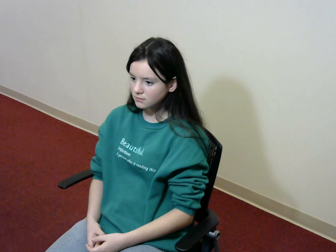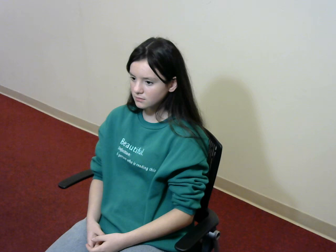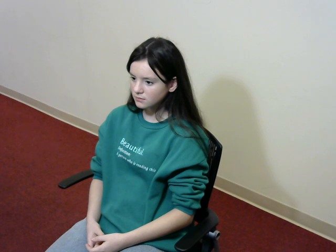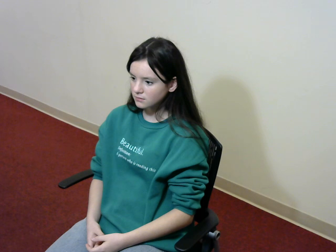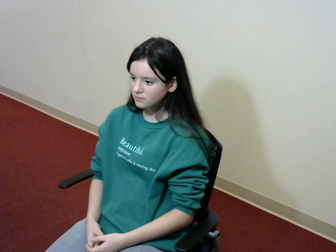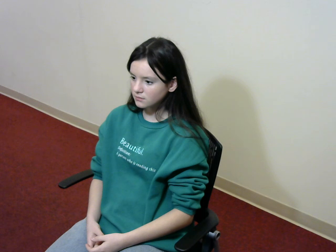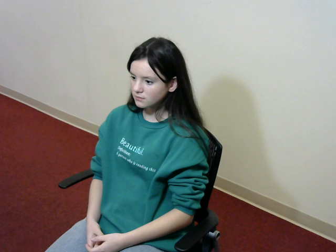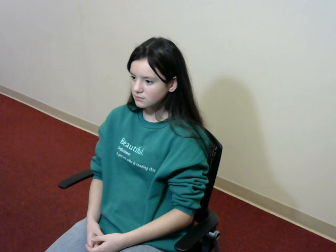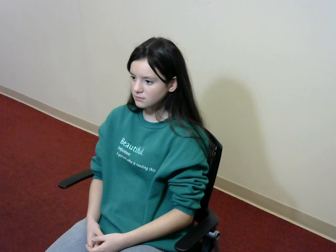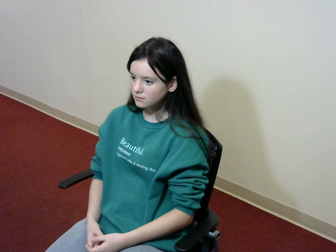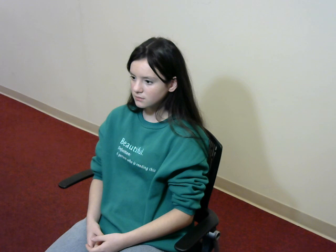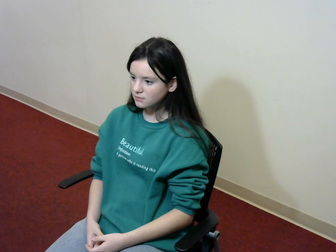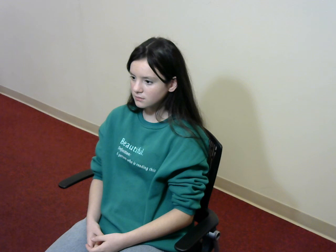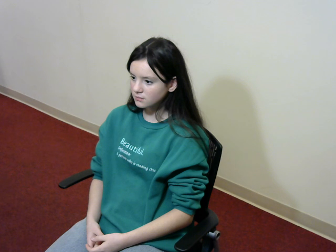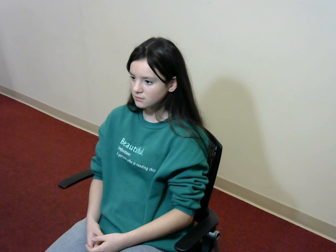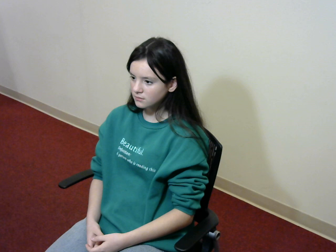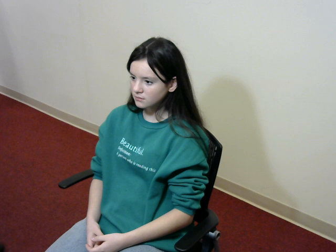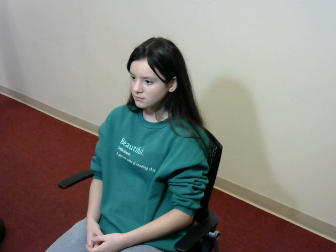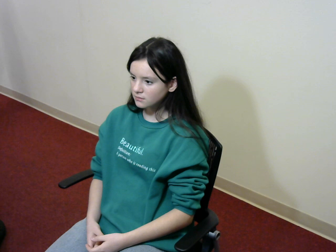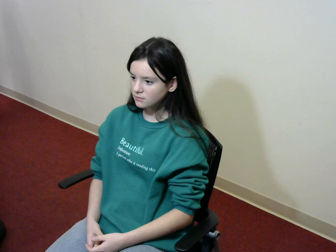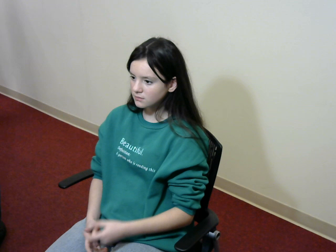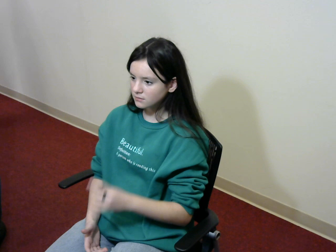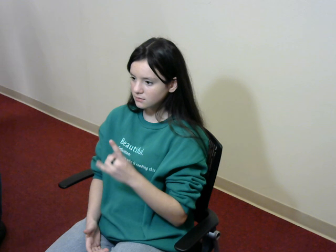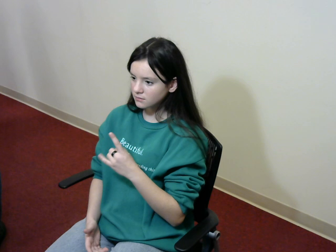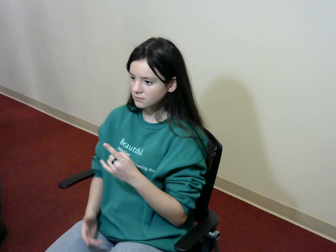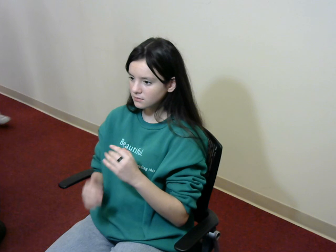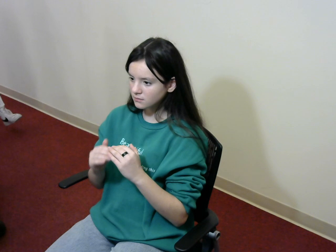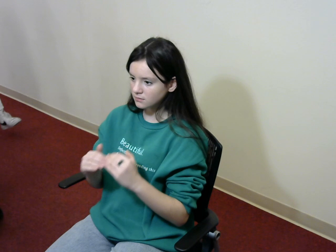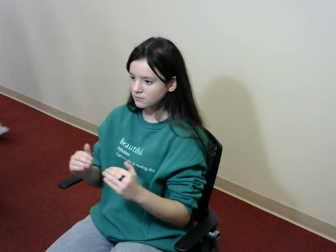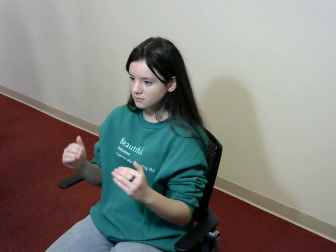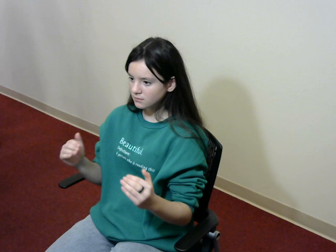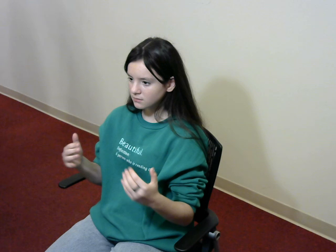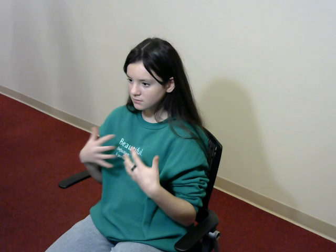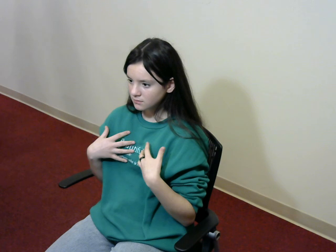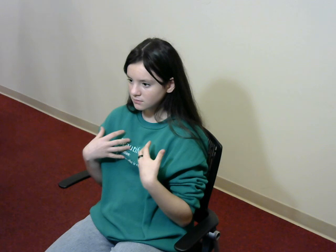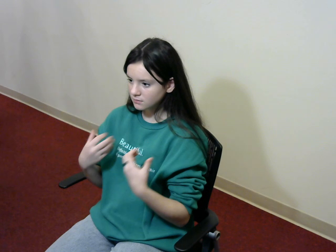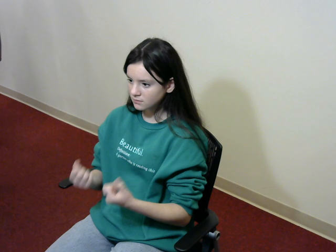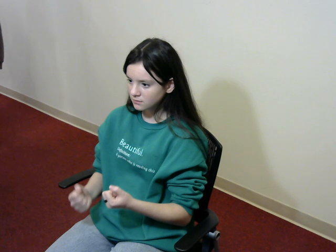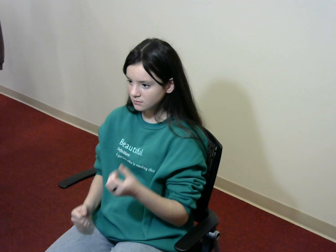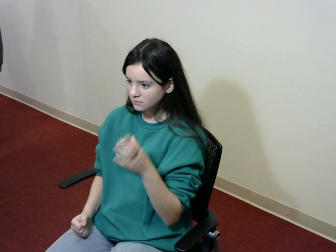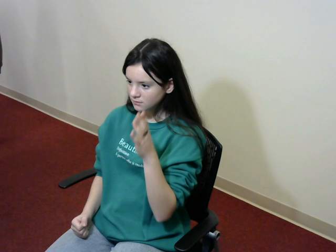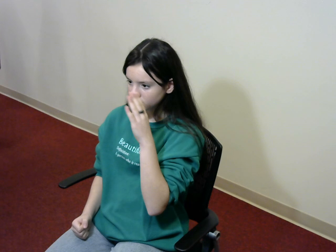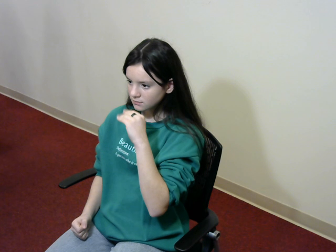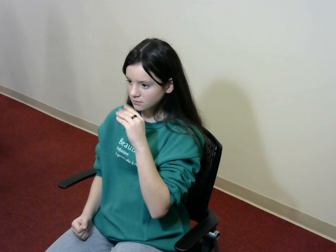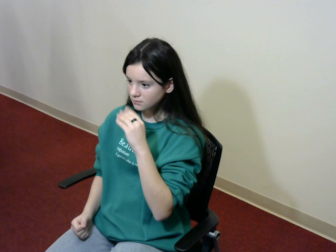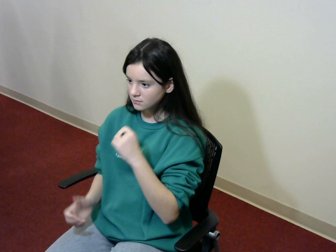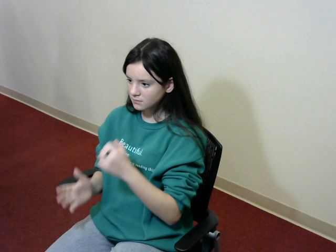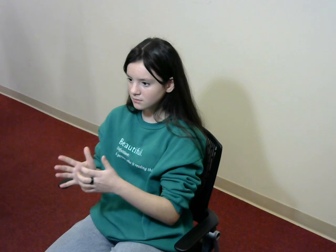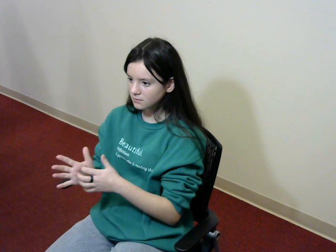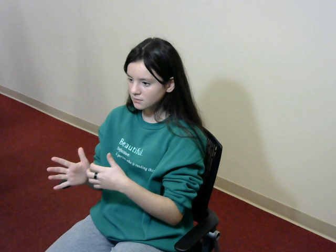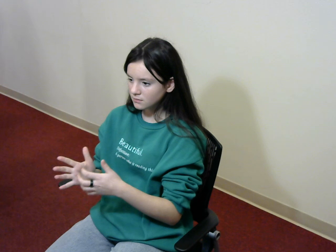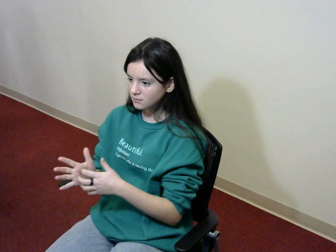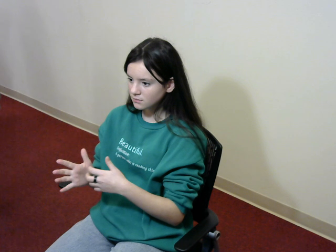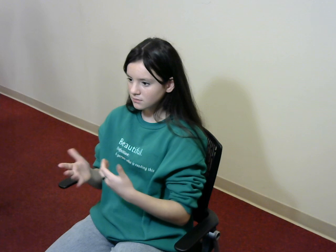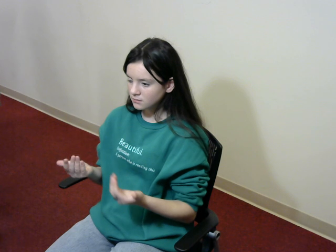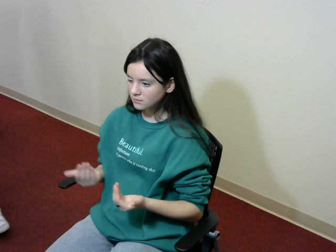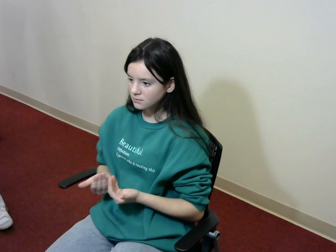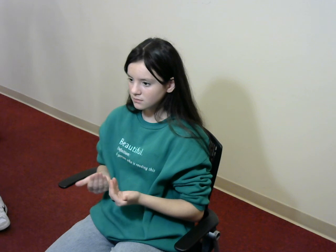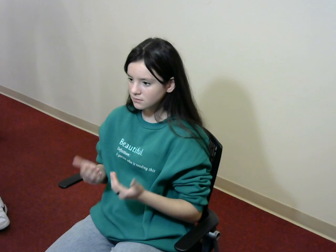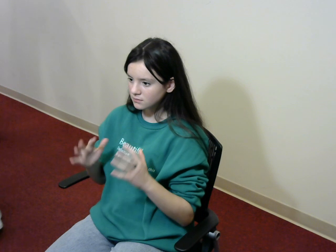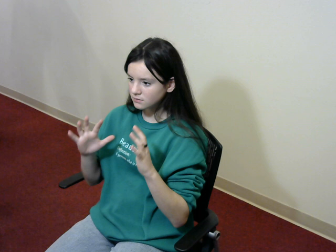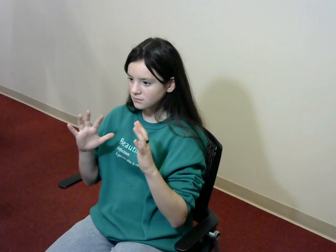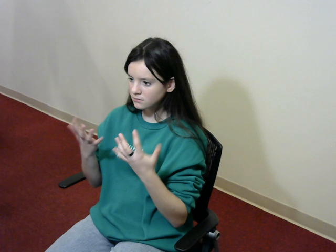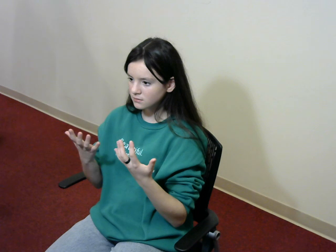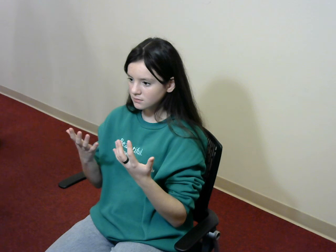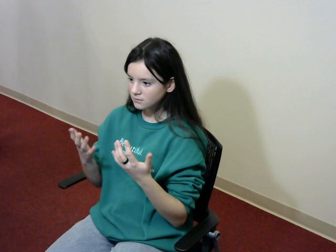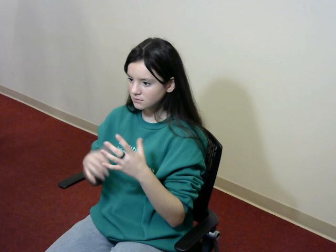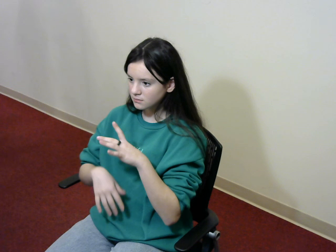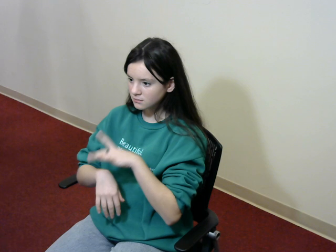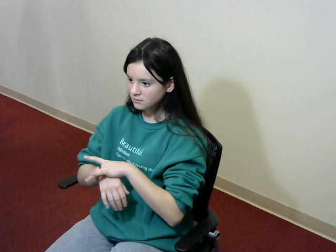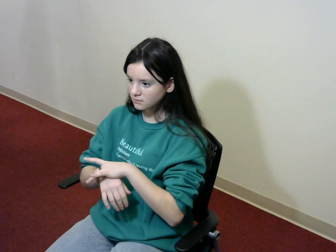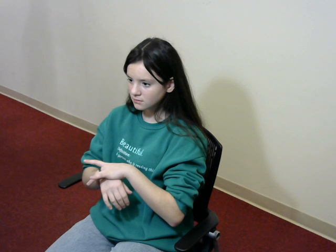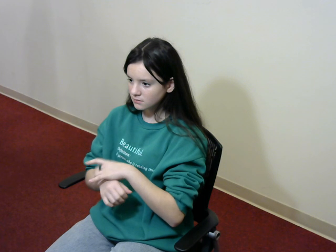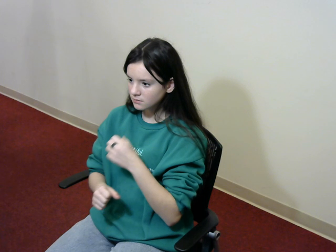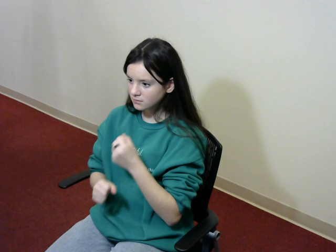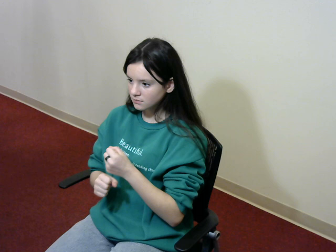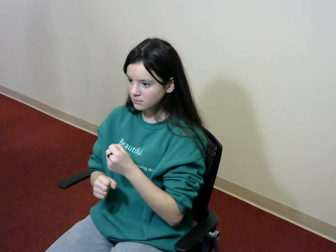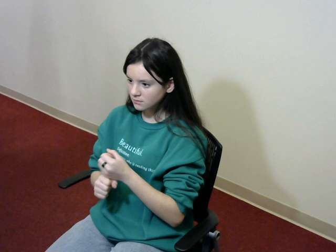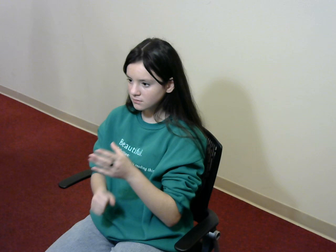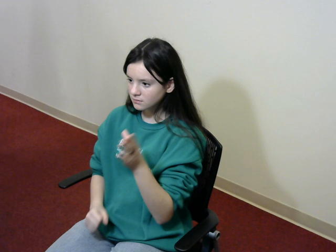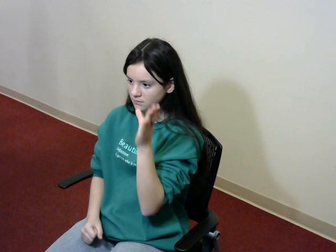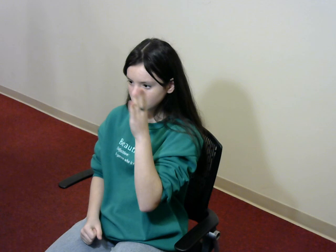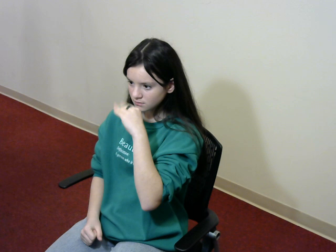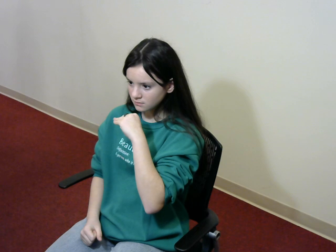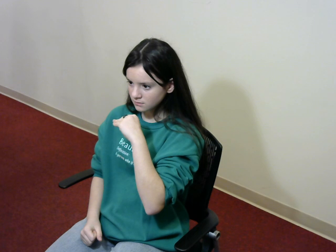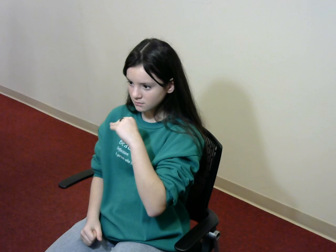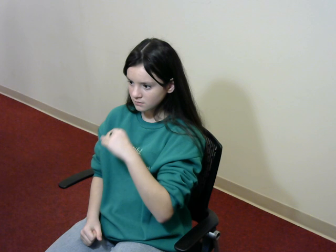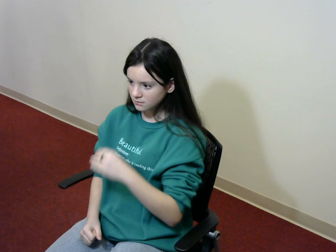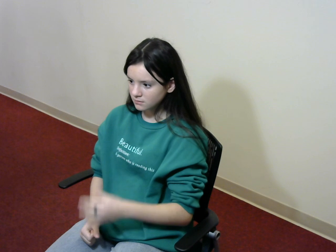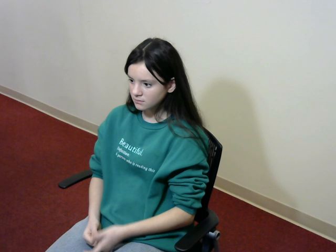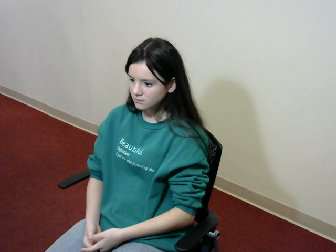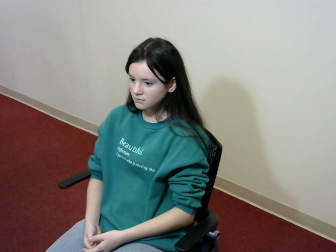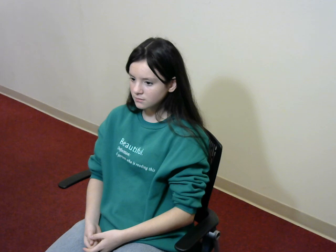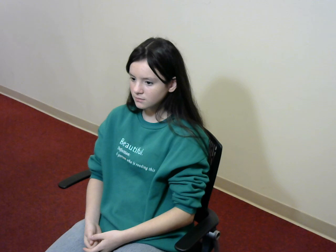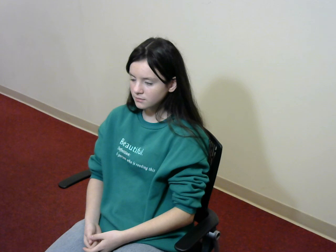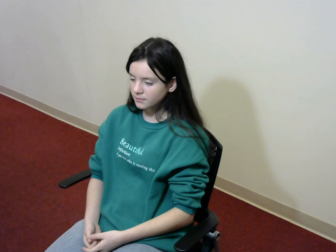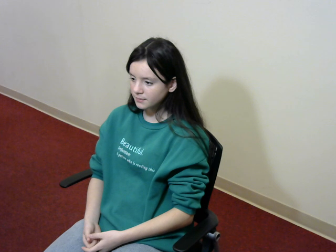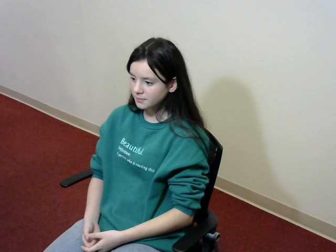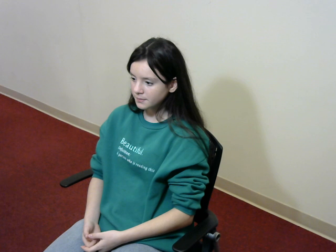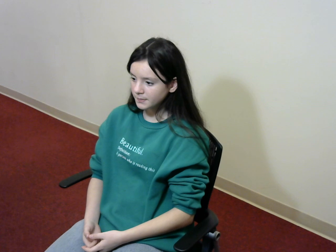Uşaqların sağlamlıq imkanlarının məhdudluğu hansı hallarda müəyyən edilir?